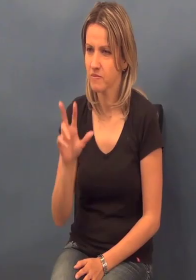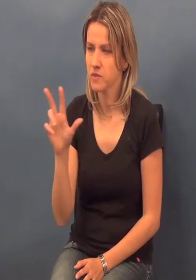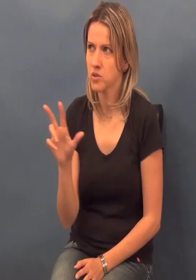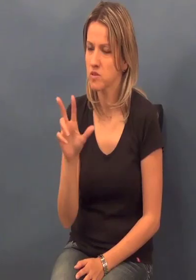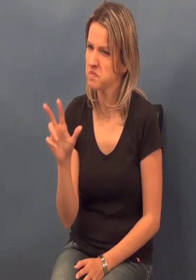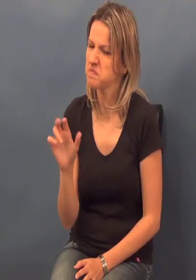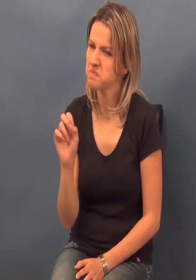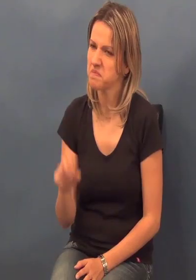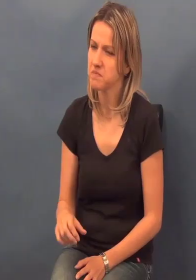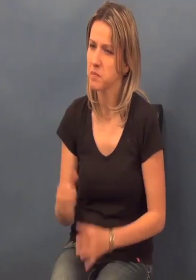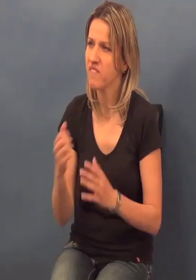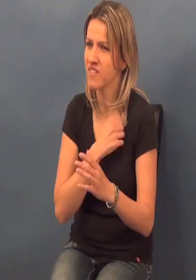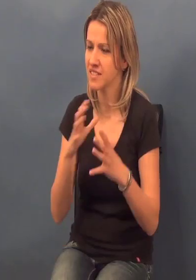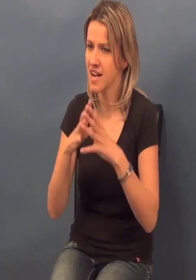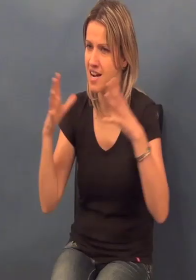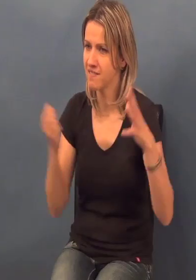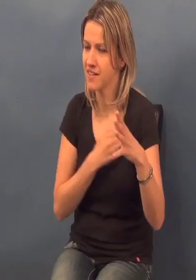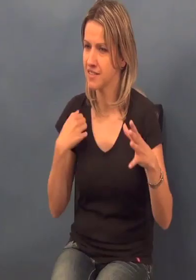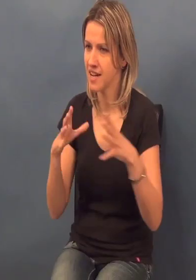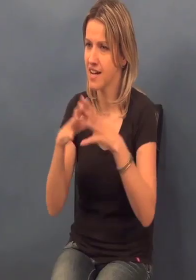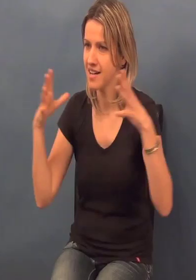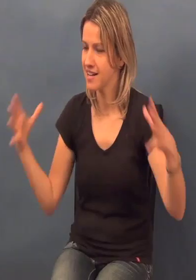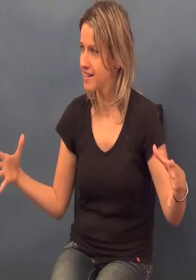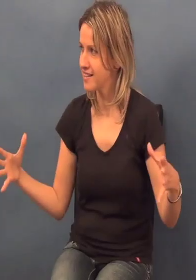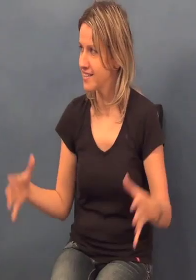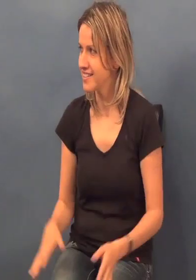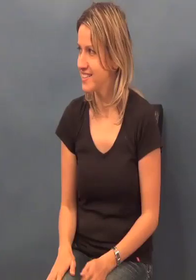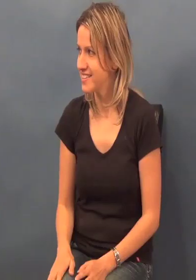Trzy godziny... Tak, Warszawa jest wielka.